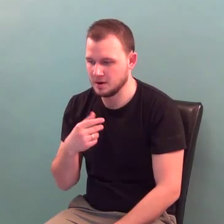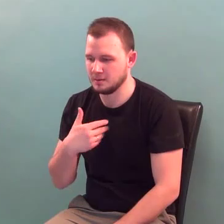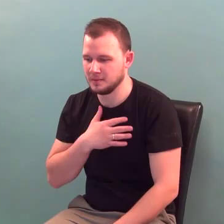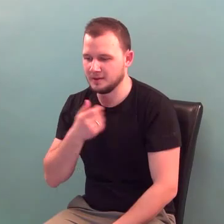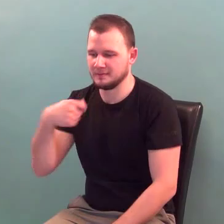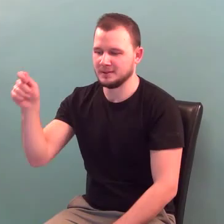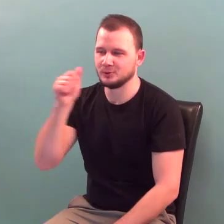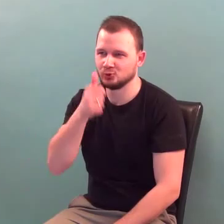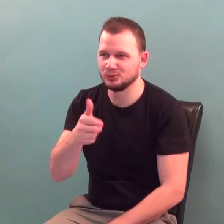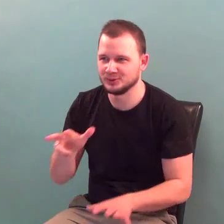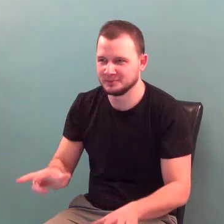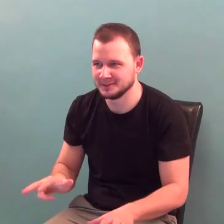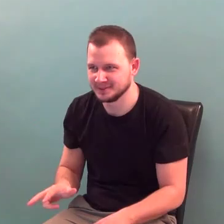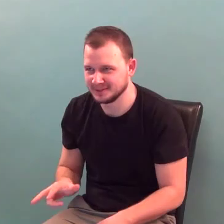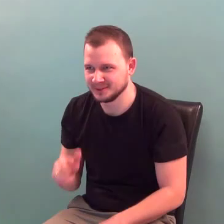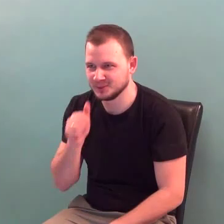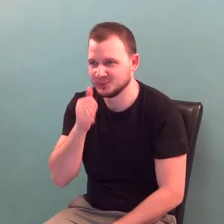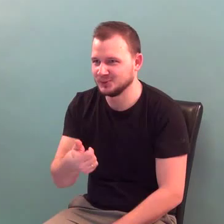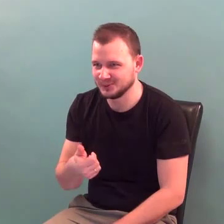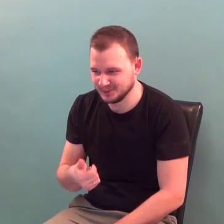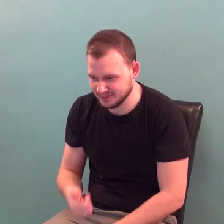Mam wyjazd jutro o ósmej.